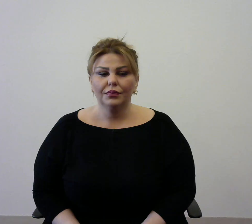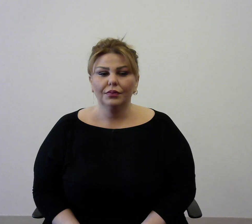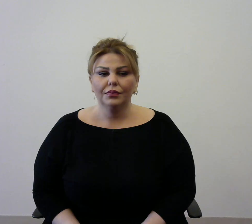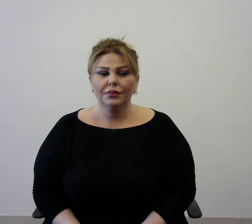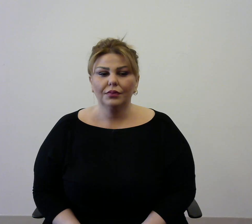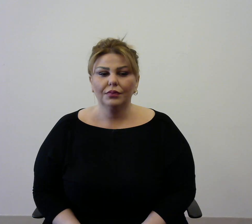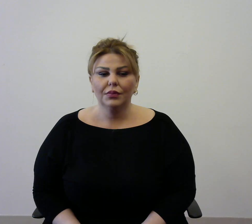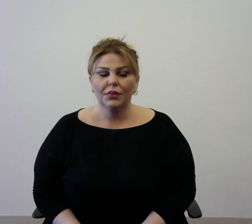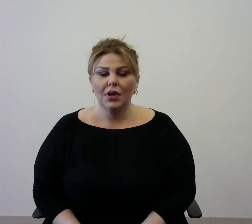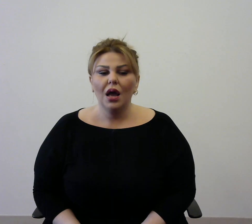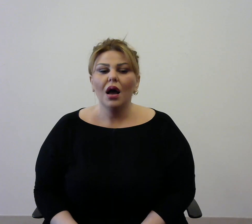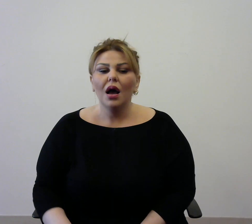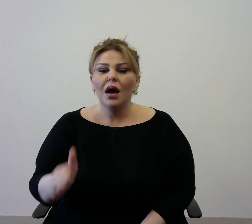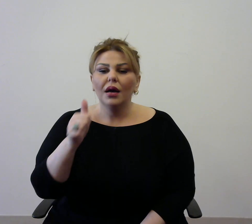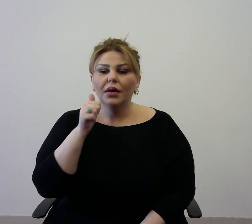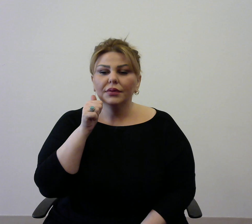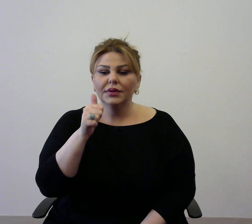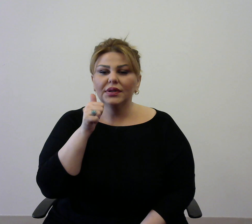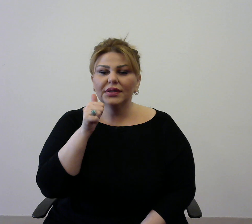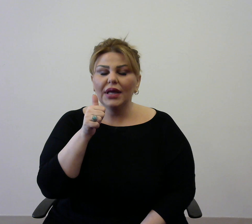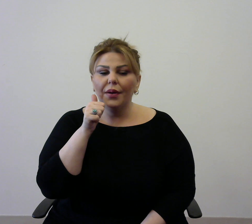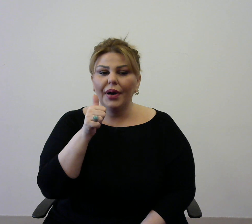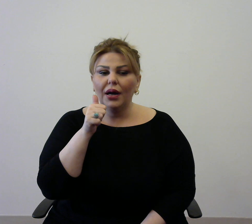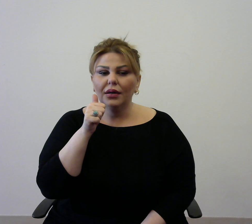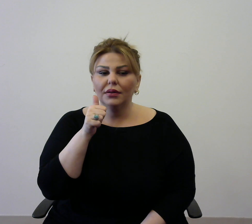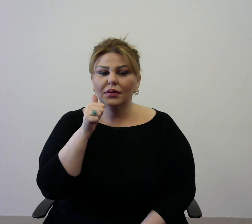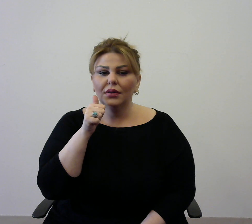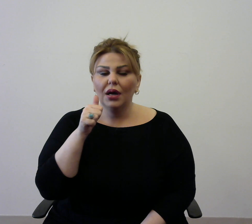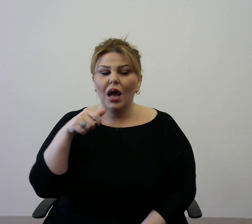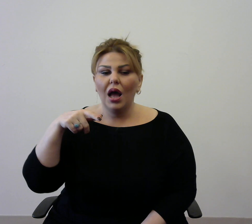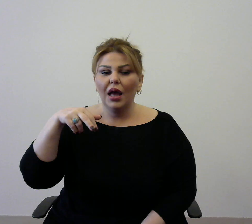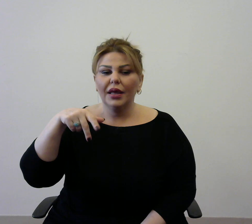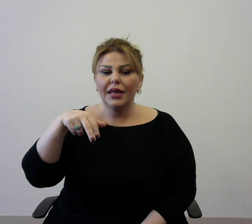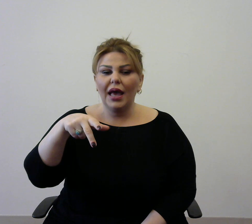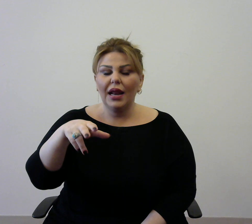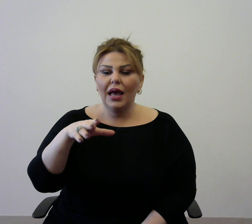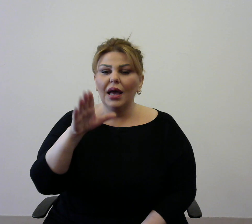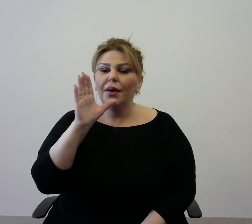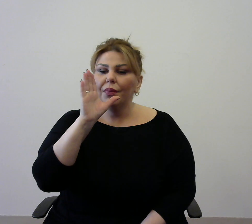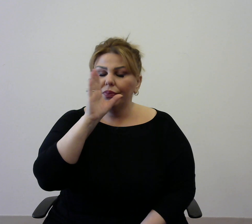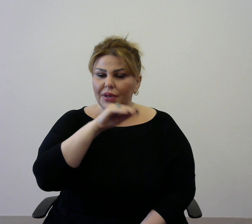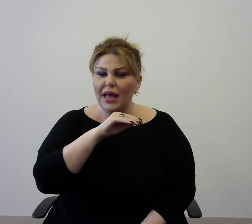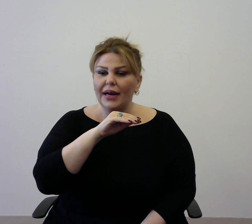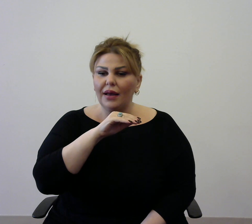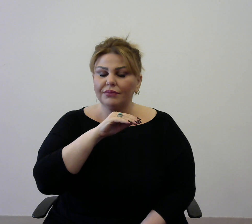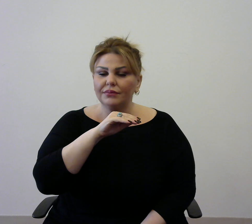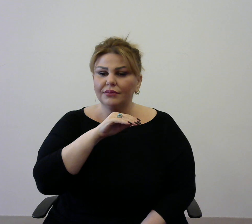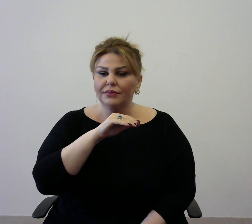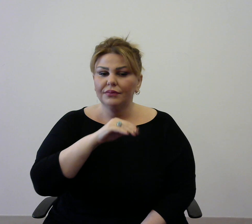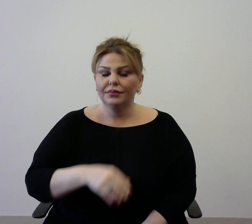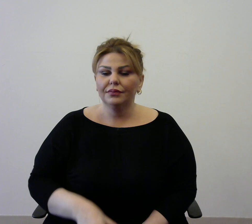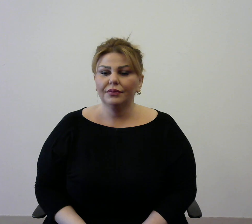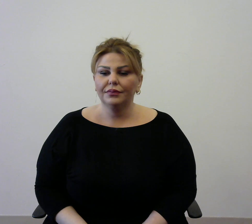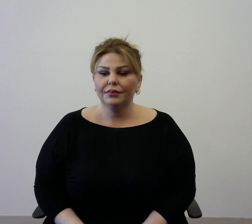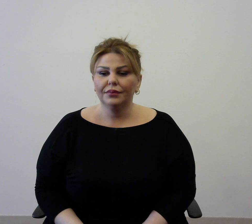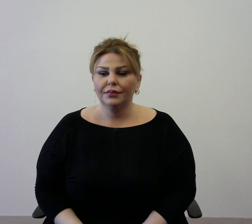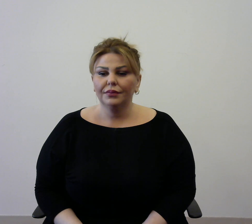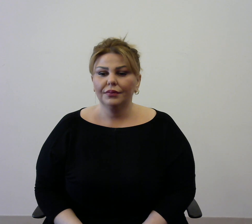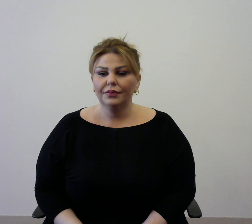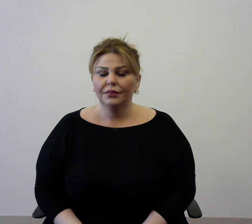Sabah gələ bilərəmmi?